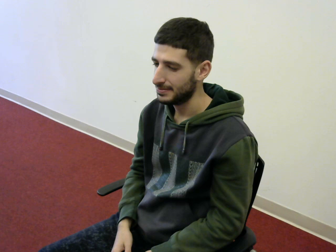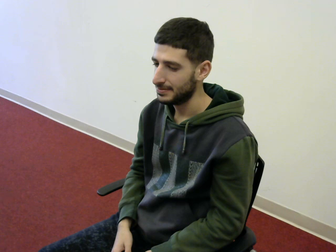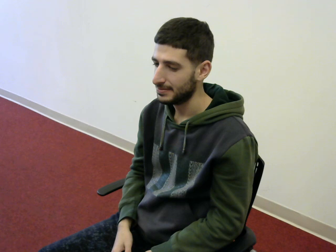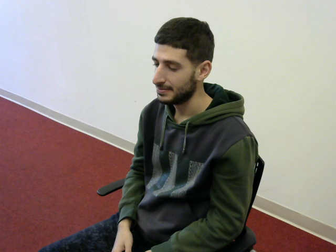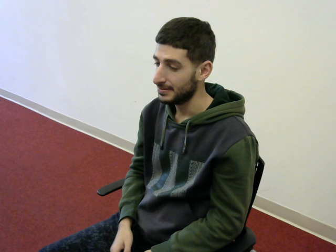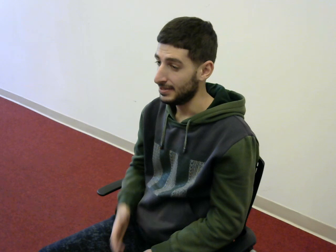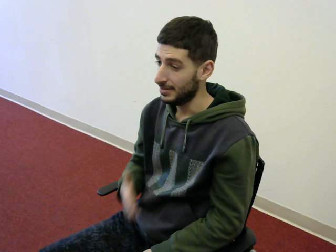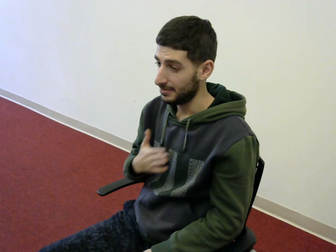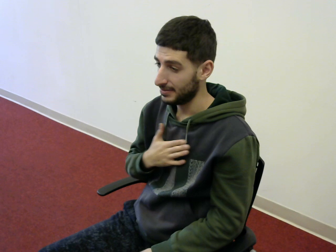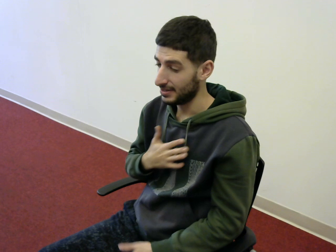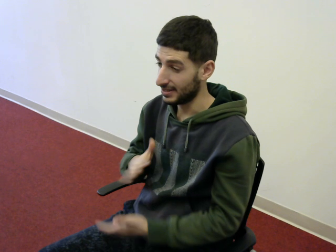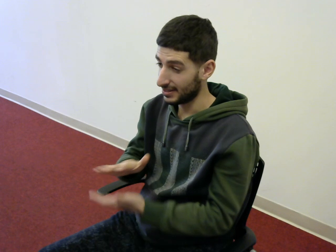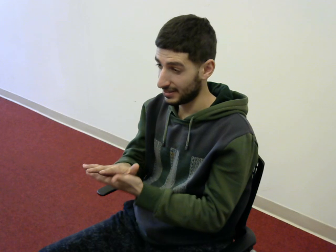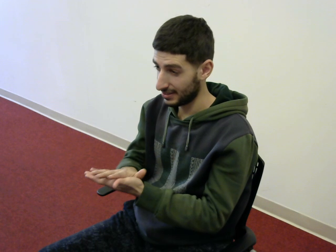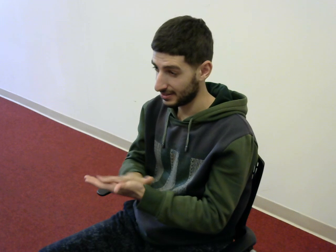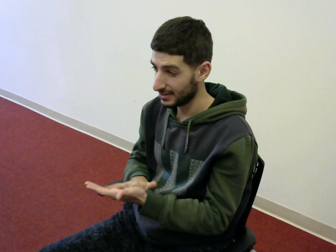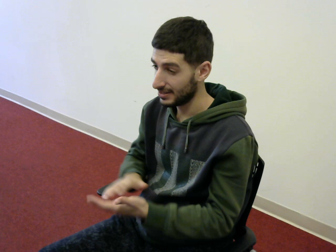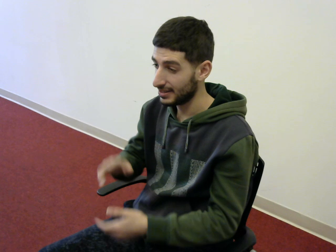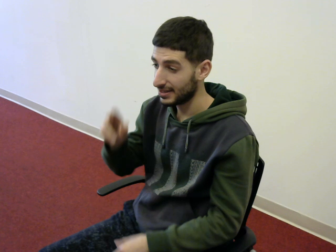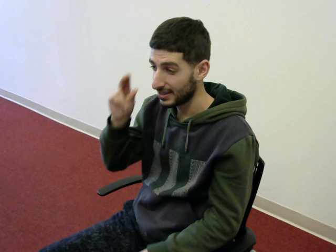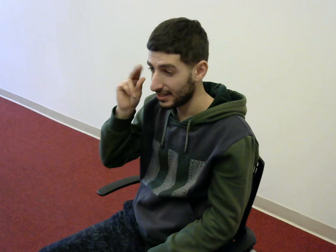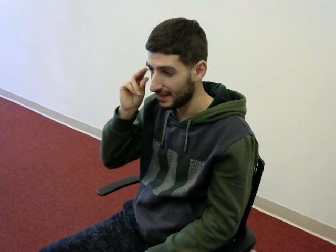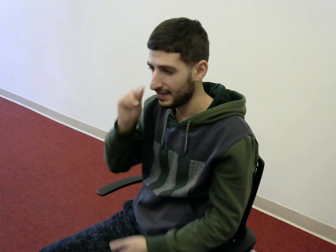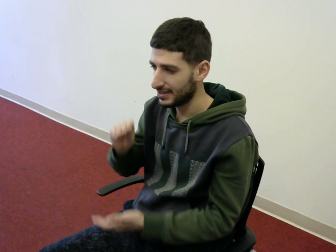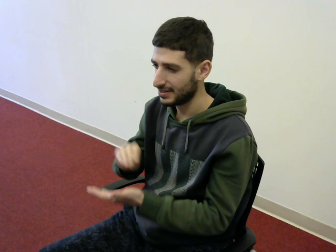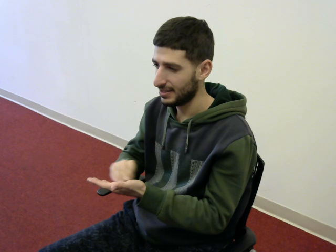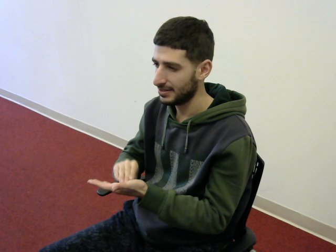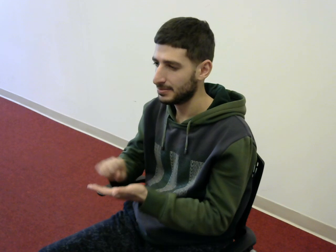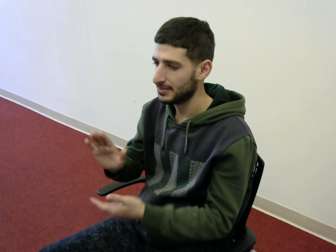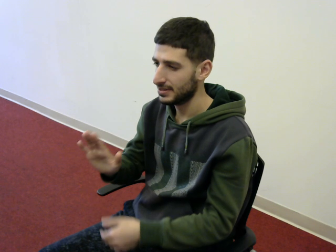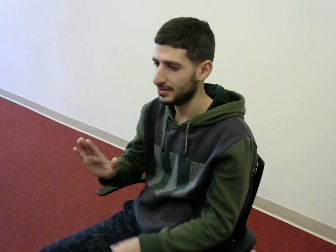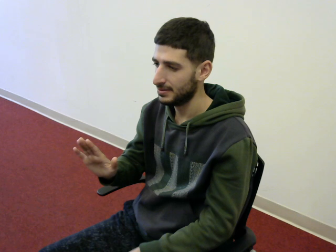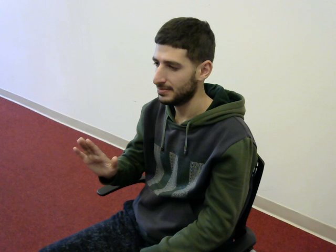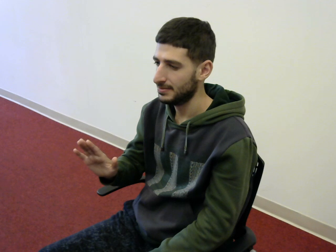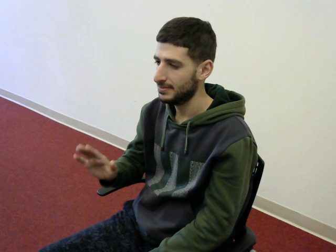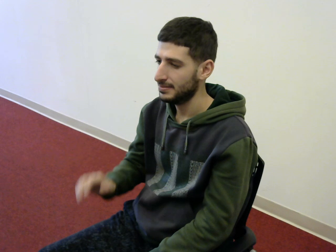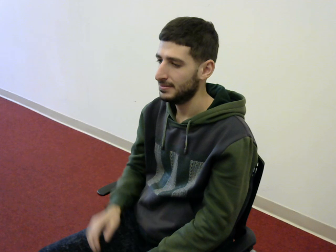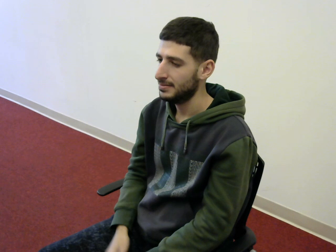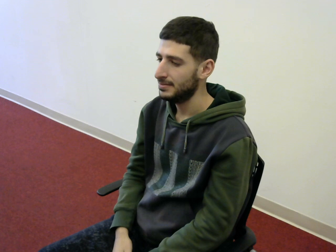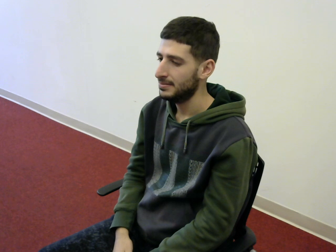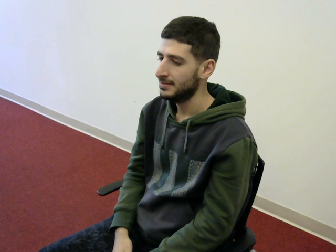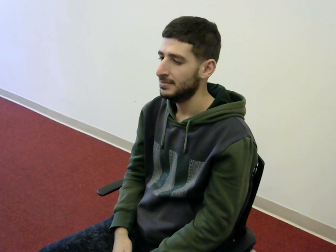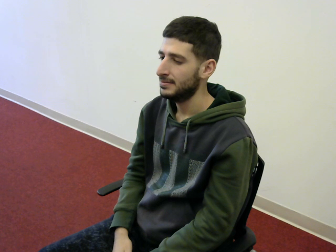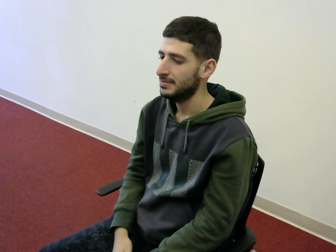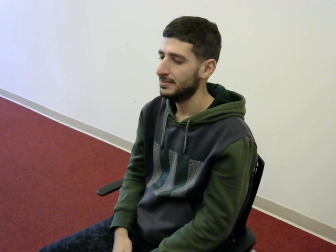Mən ərizəni nə vaxt yazmalıyam?